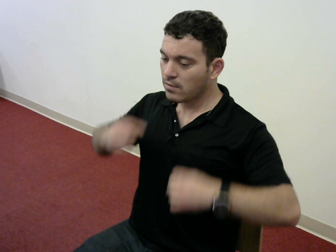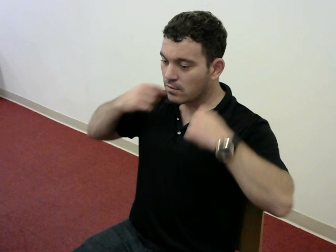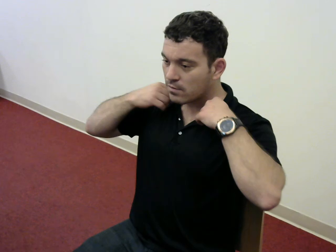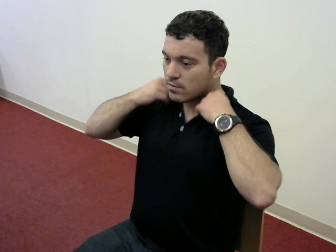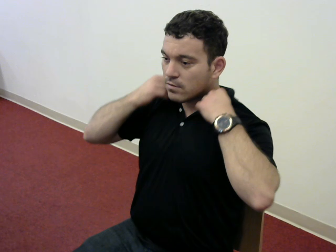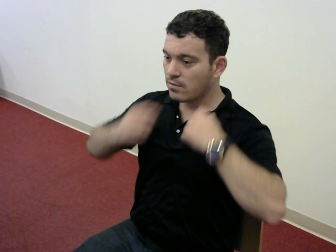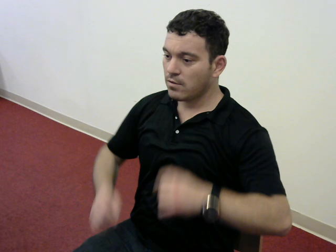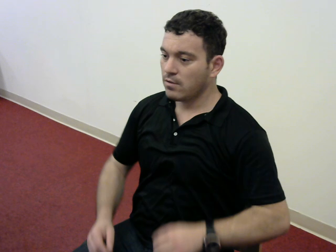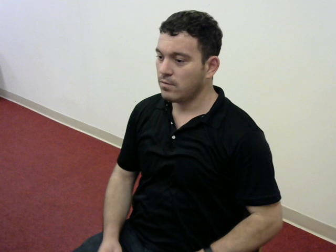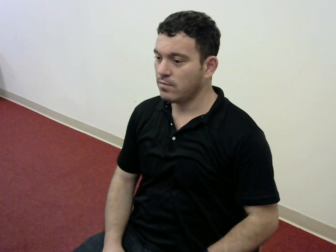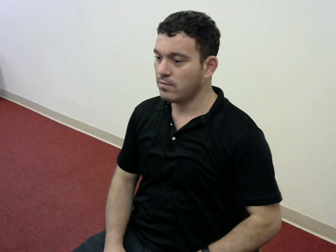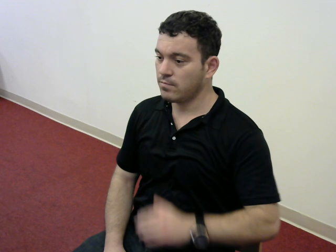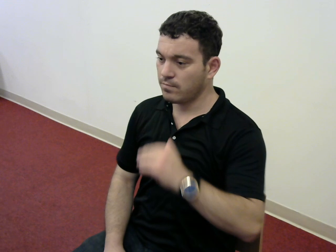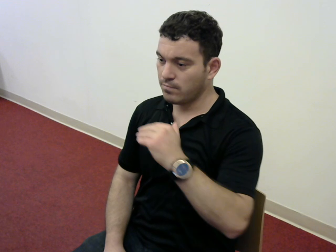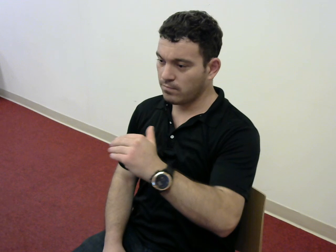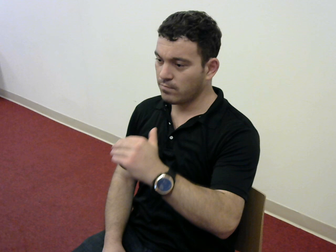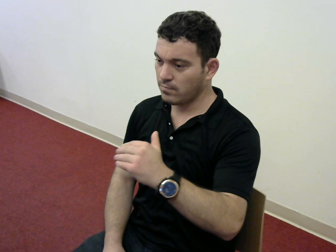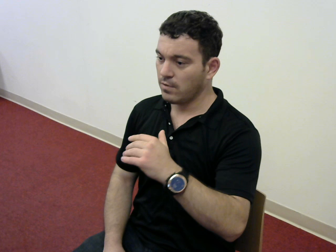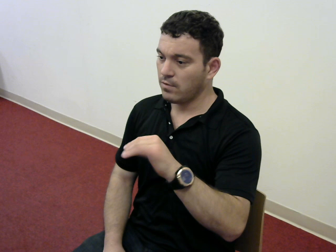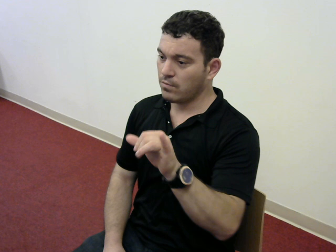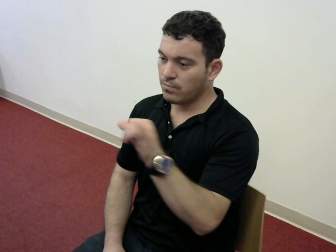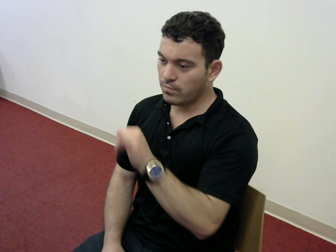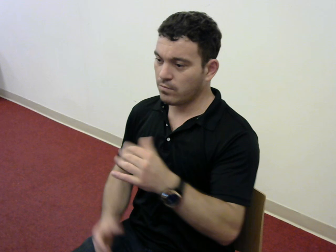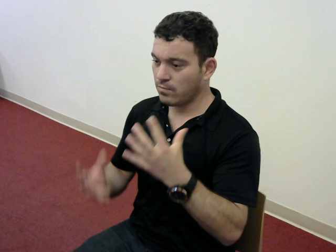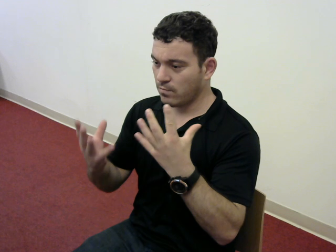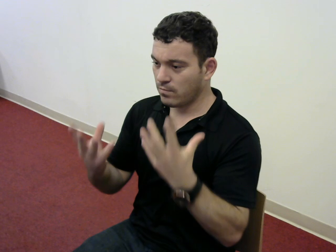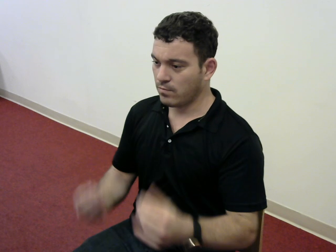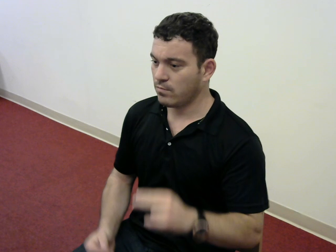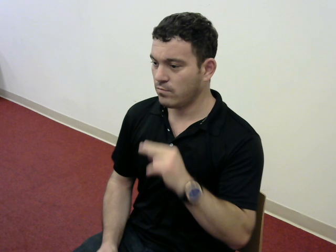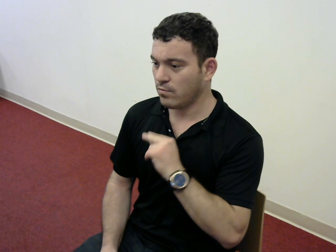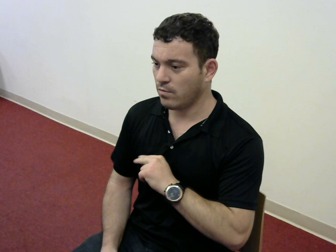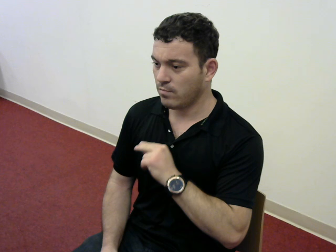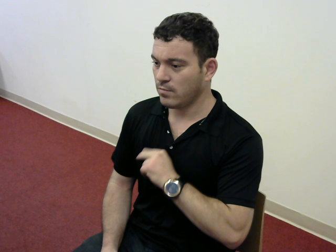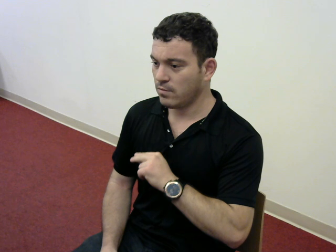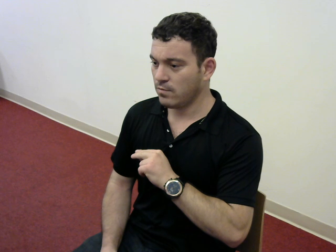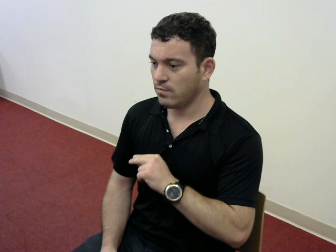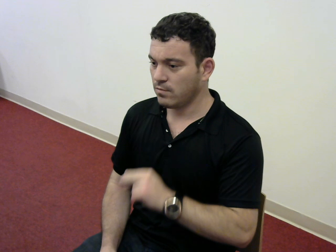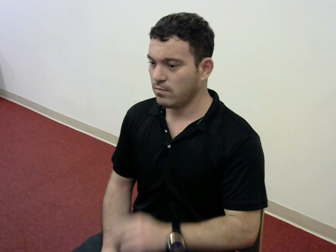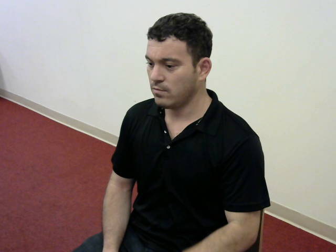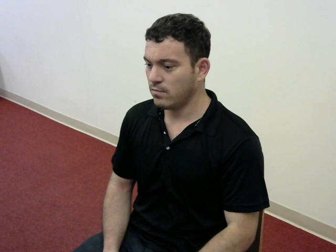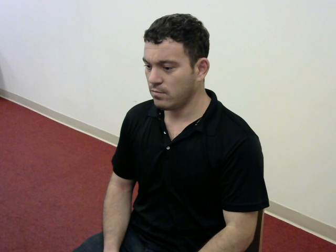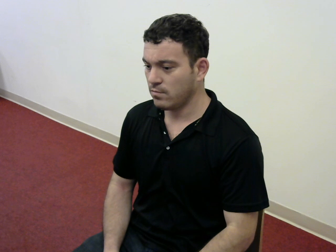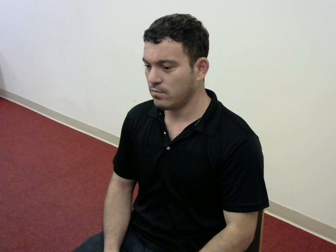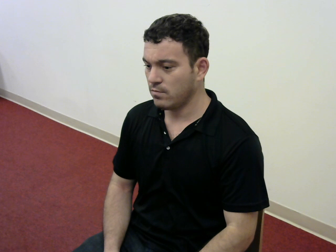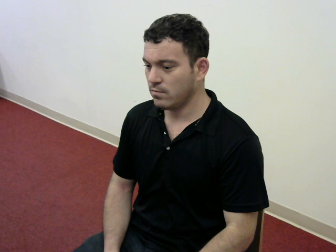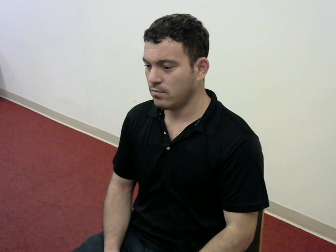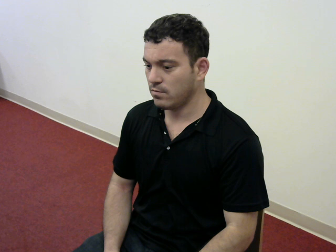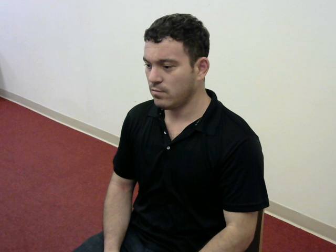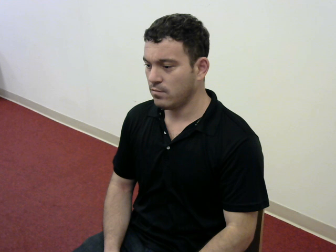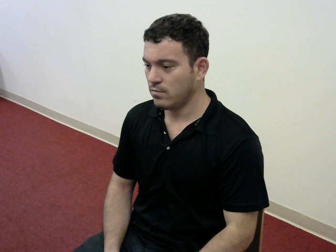Siz şənbə günü işləyirsiz?